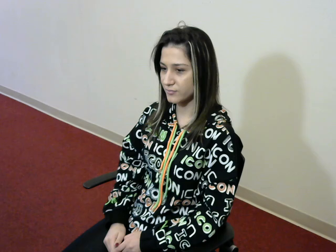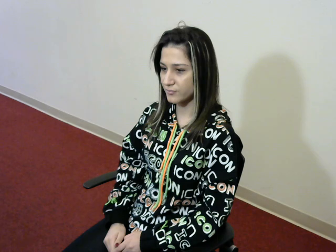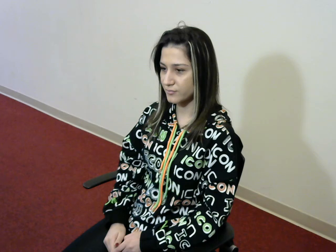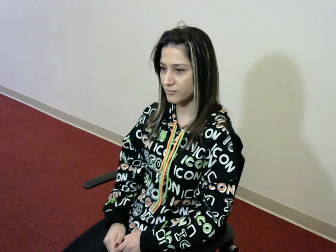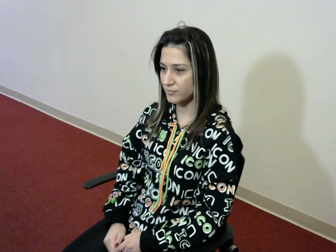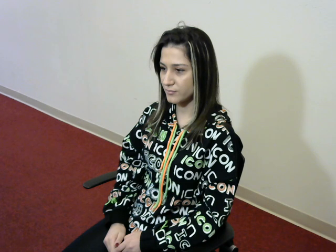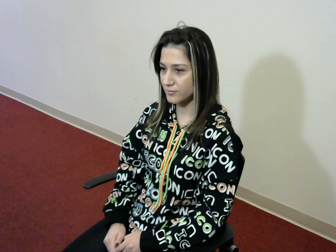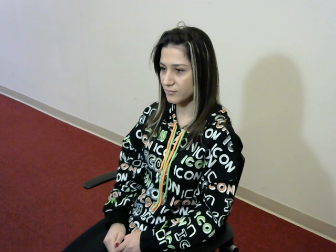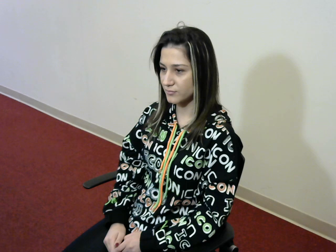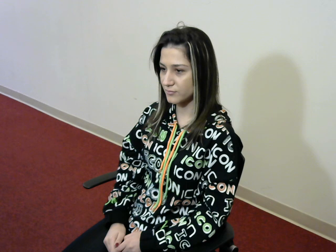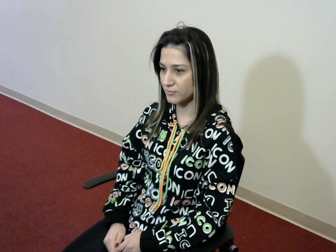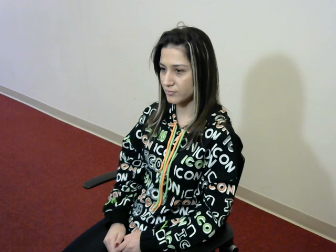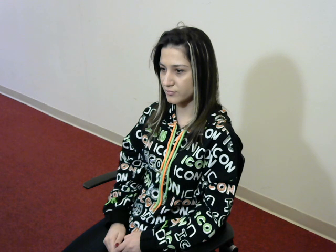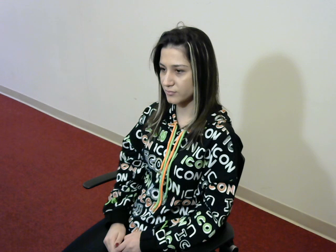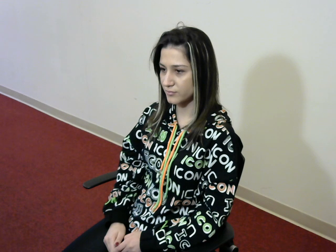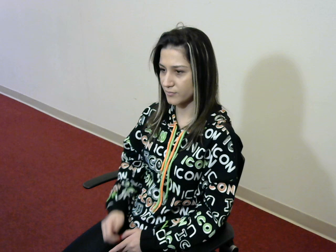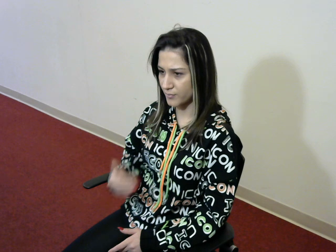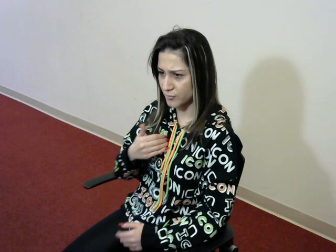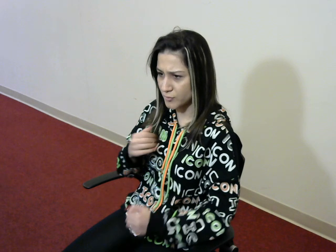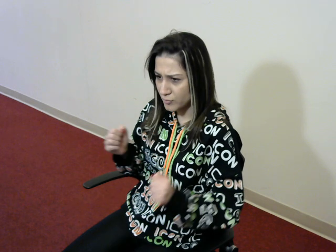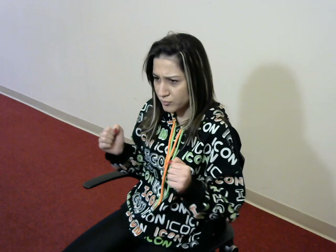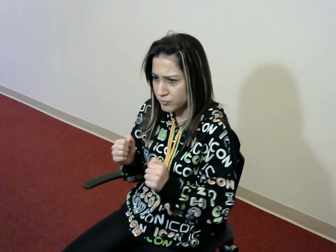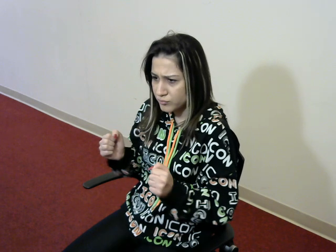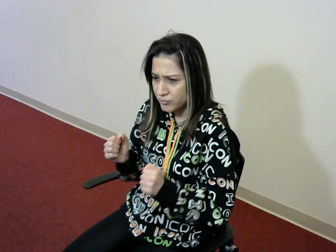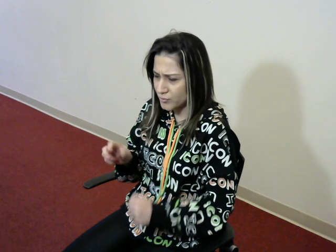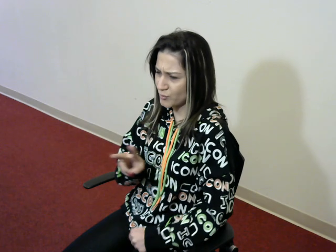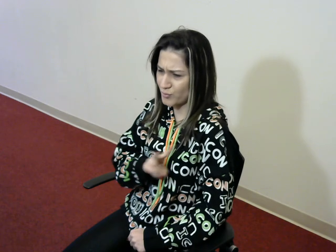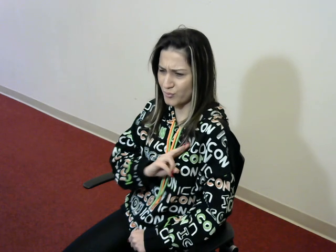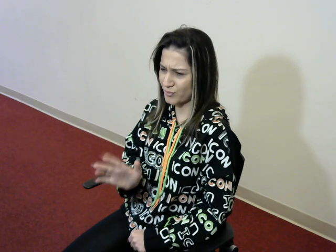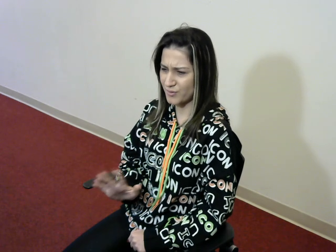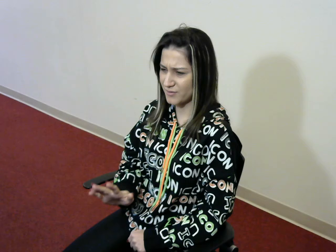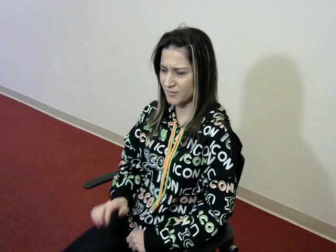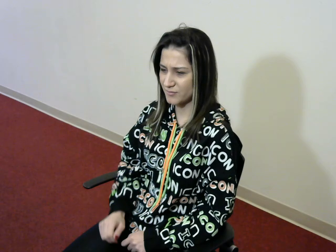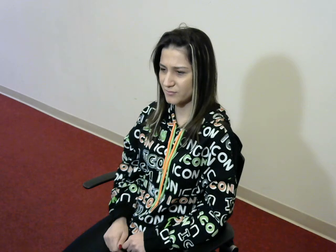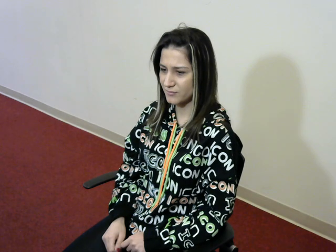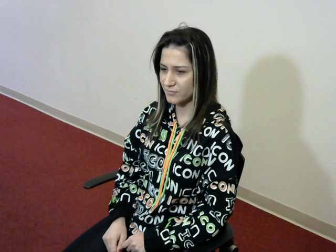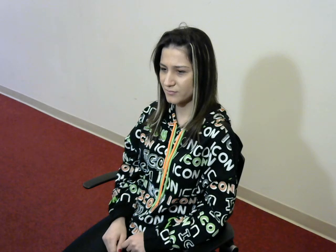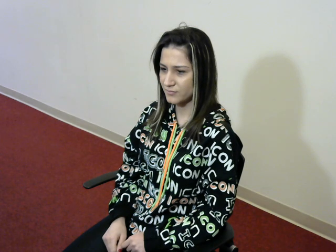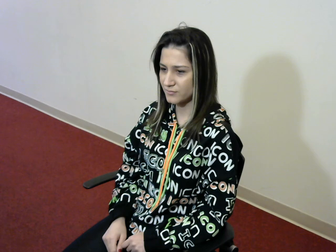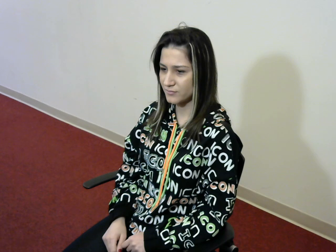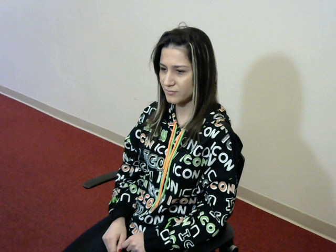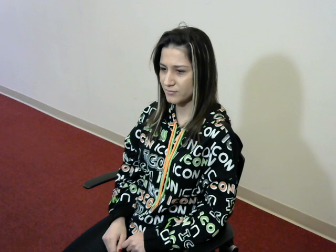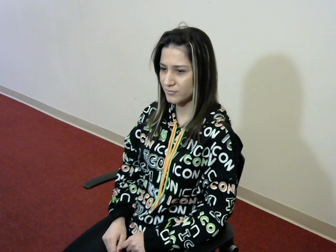Mən qışı sevmirəm